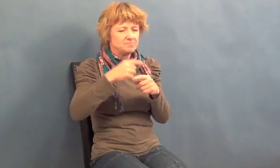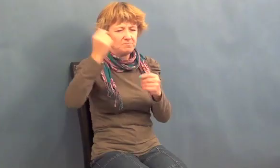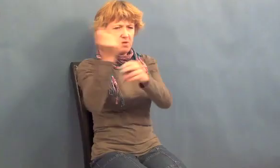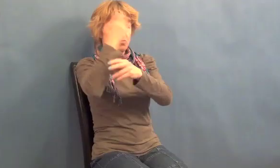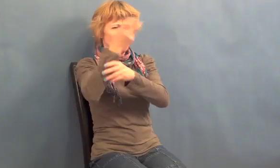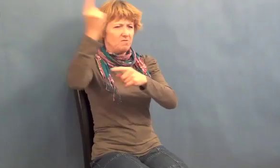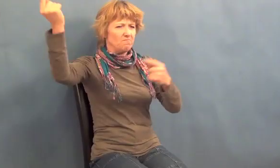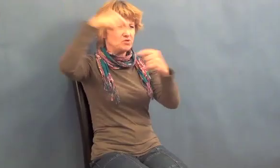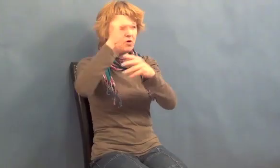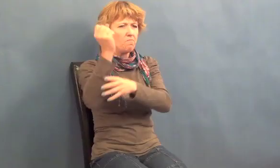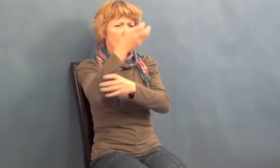Jest alarm, przyjeżdża pogotowie.